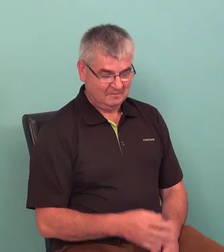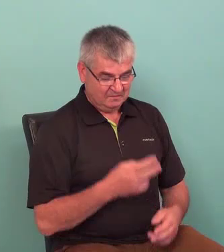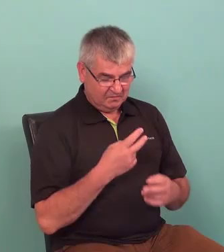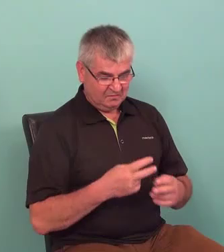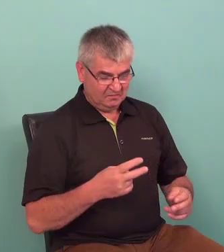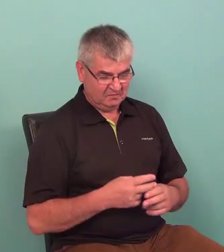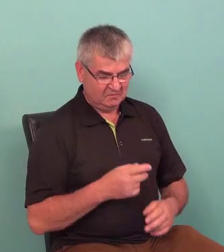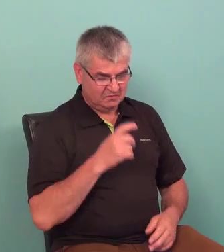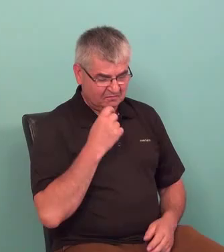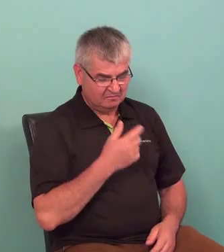Odwiedziny u dziadka.